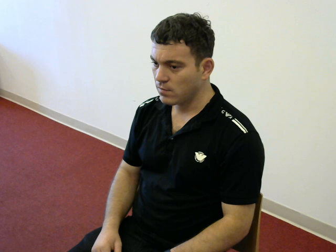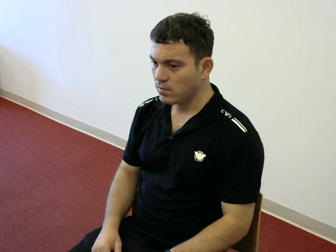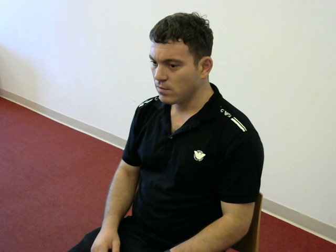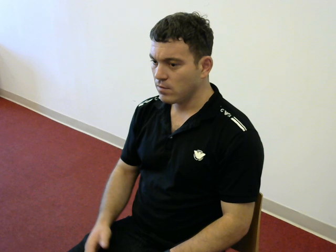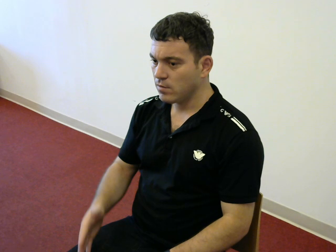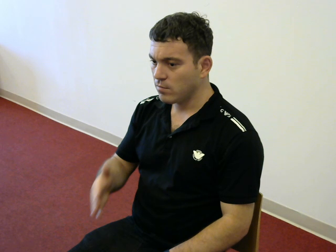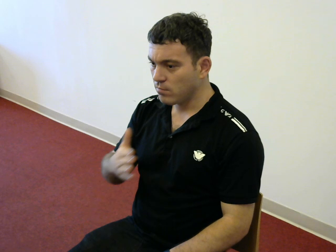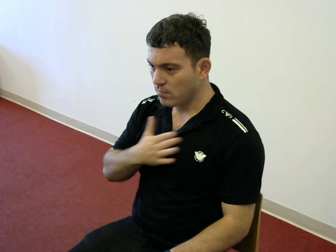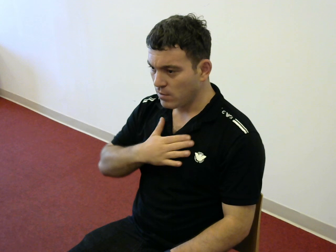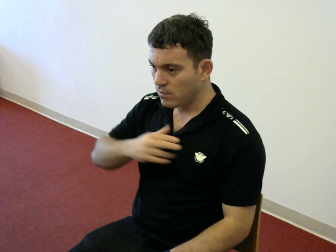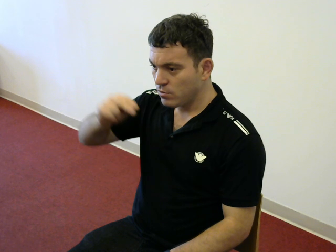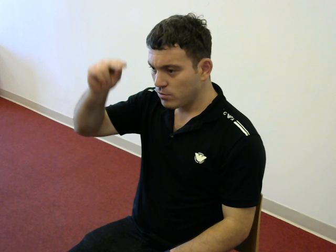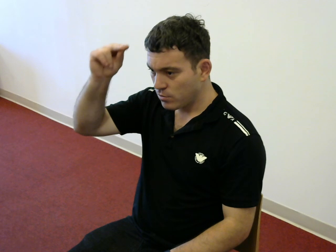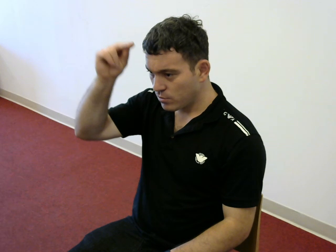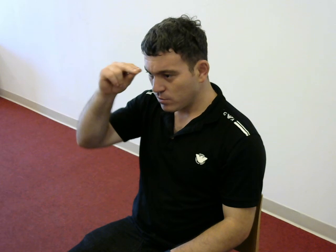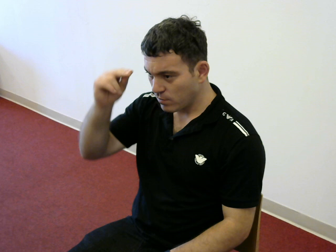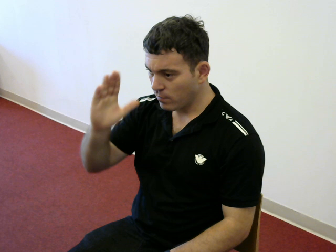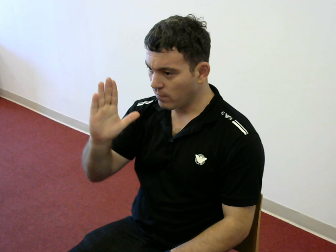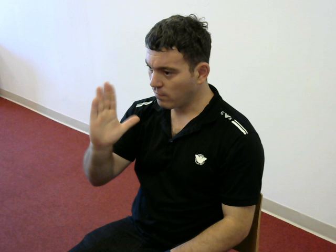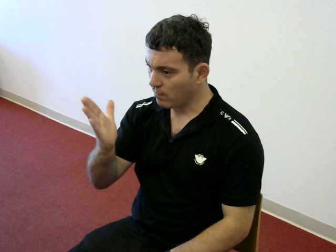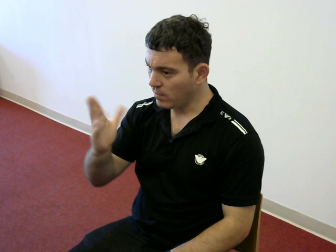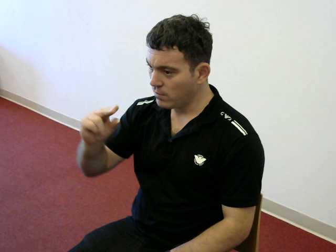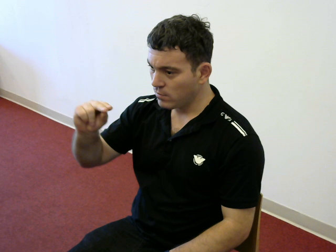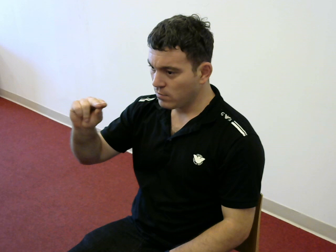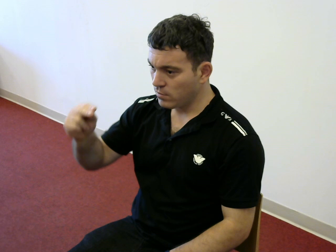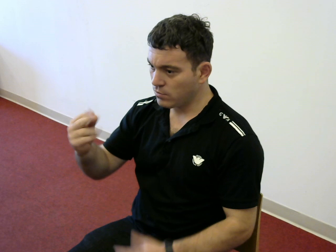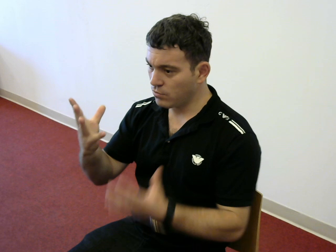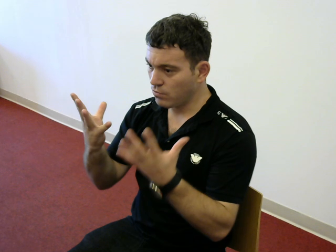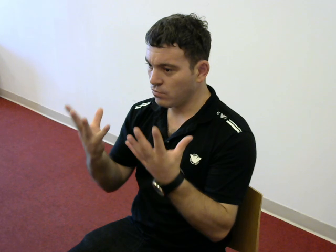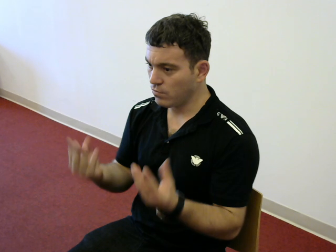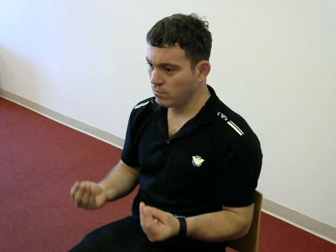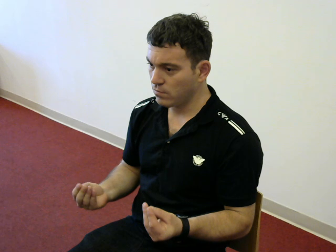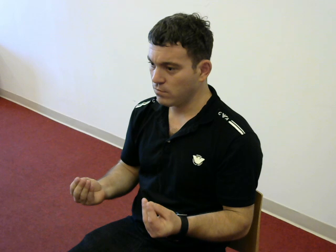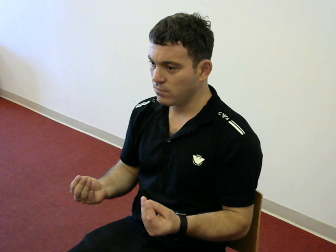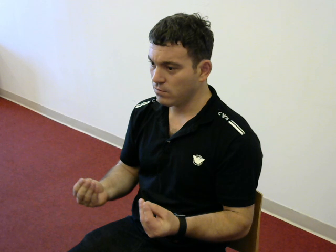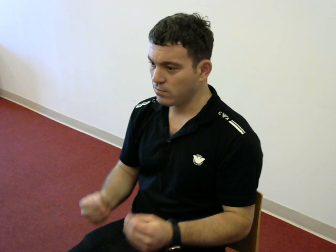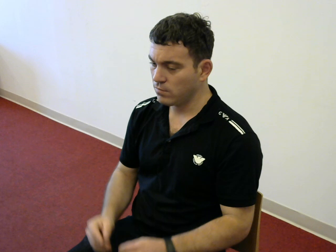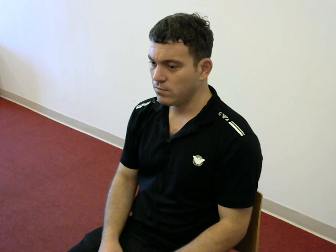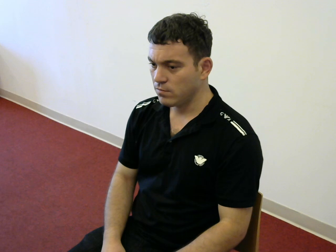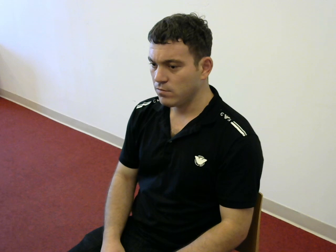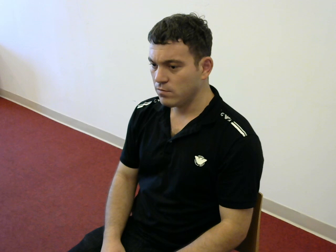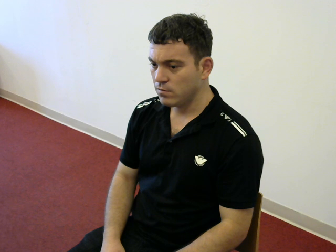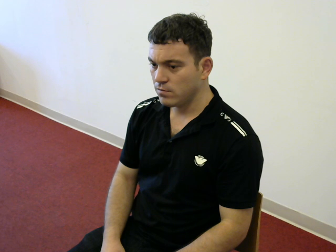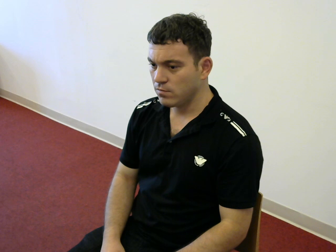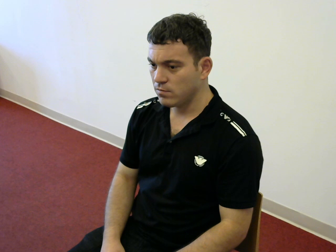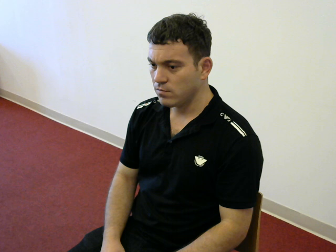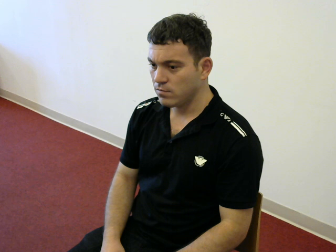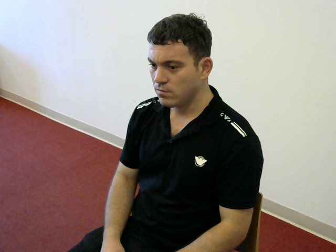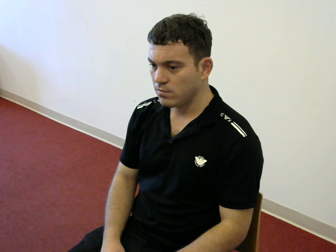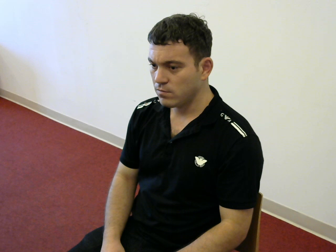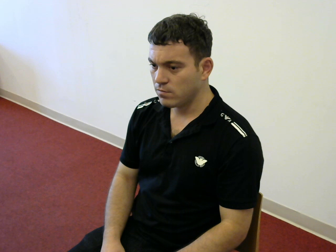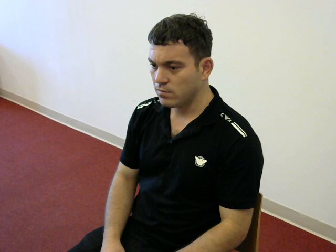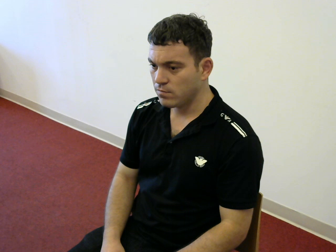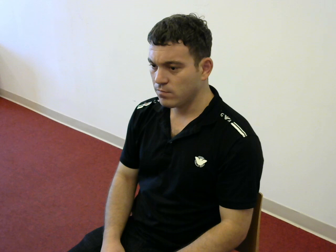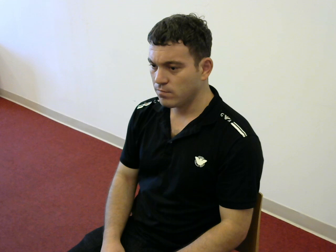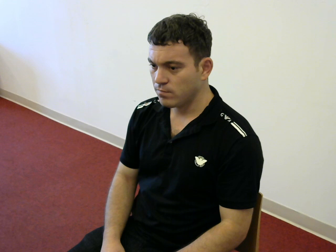Mənim dərslərim 2-ci və 4-cü günlərdir